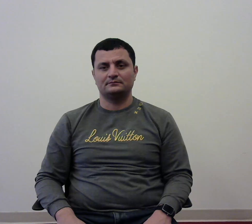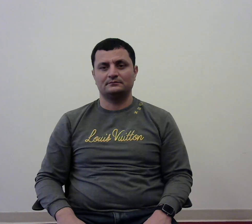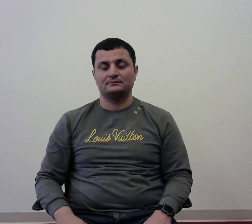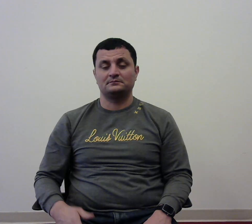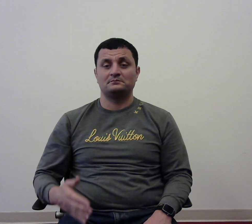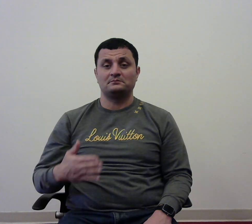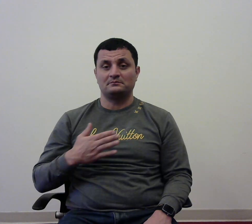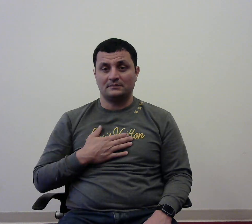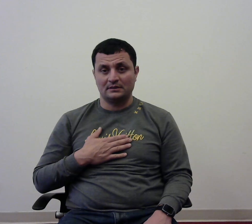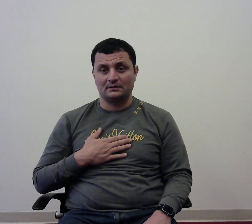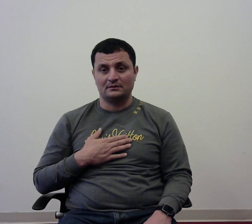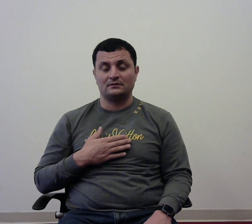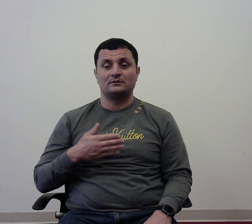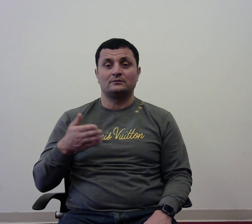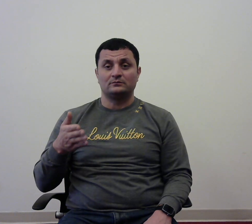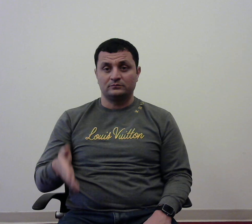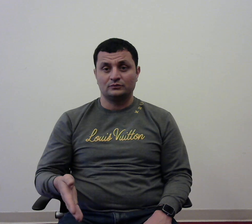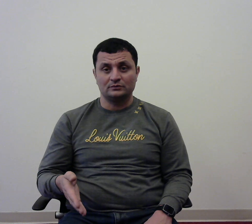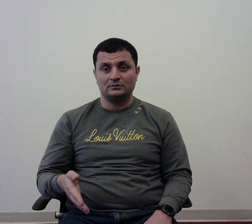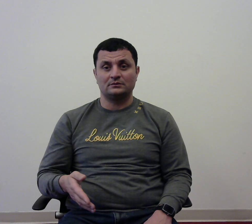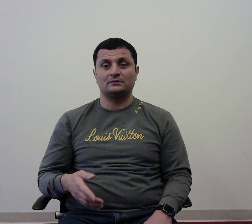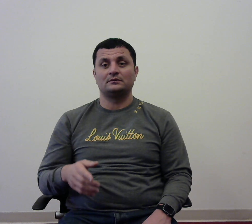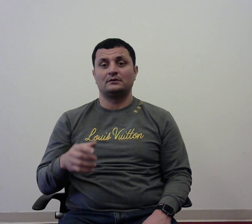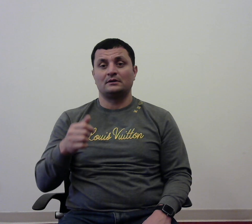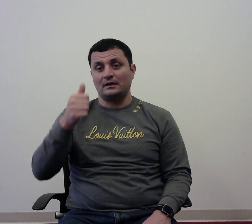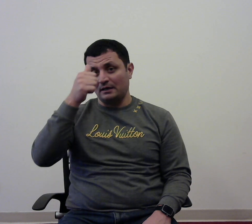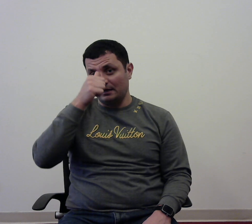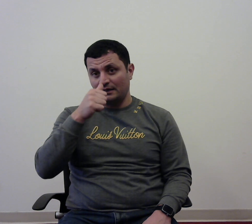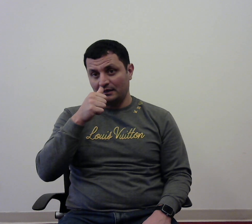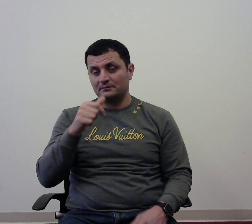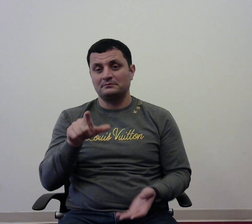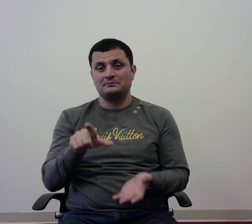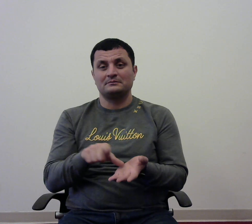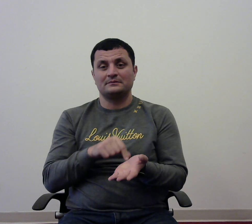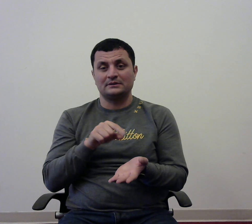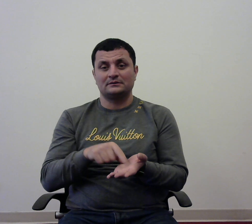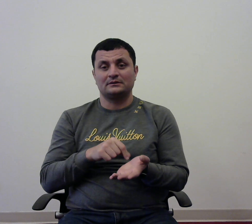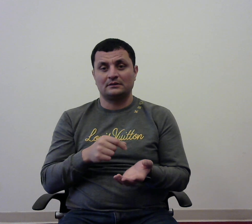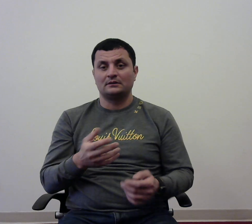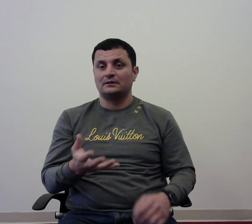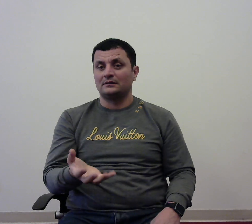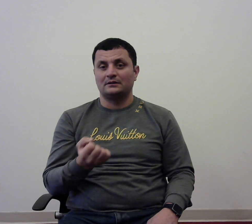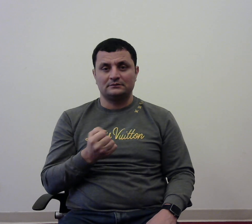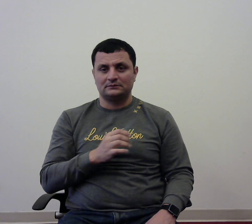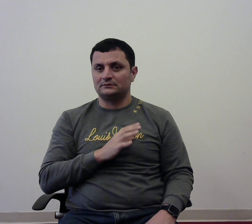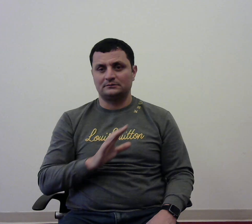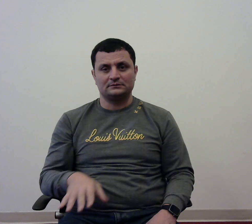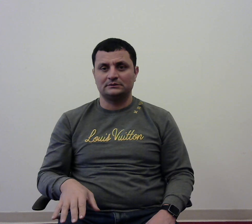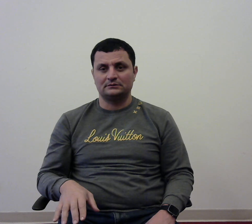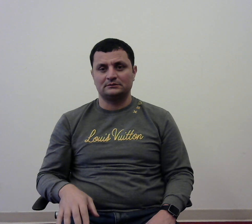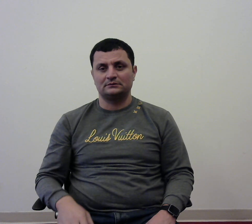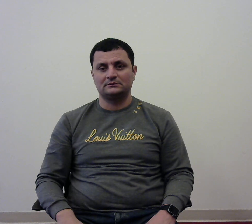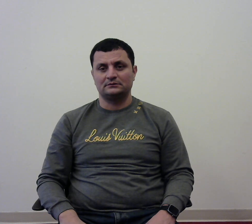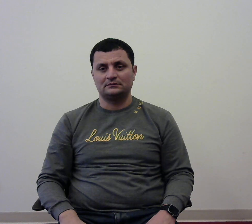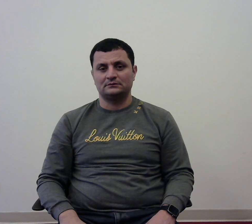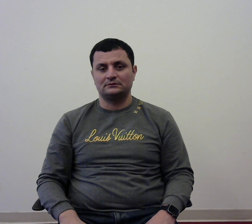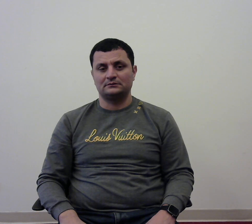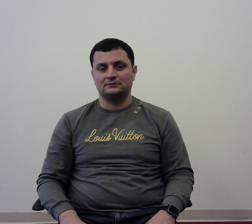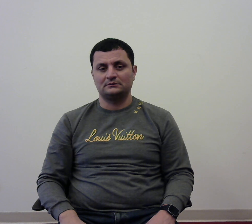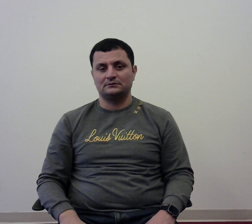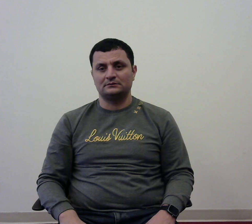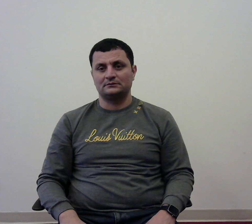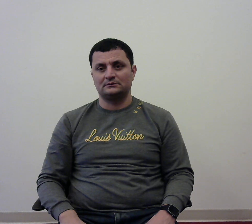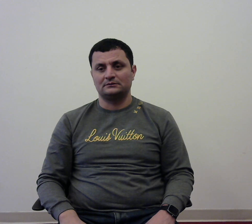Mən bu ay pensiya almamışam